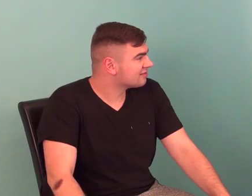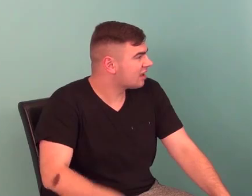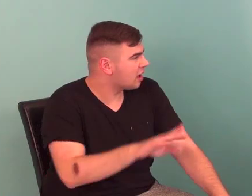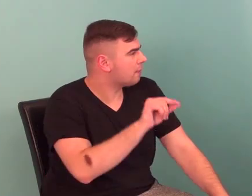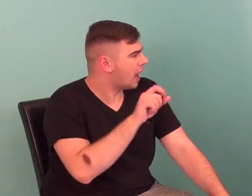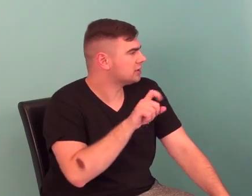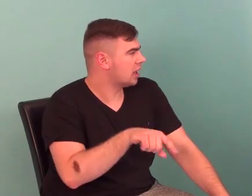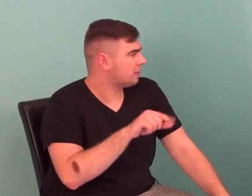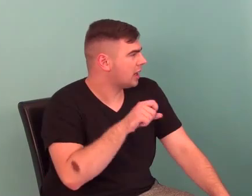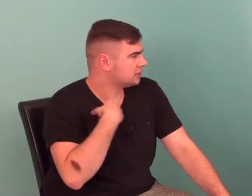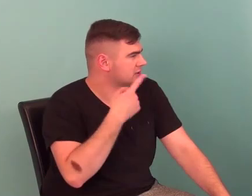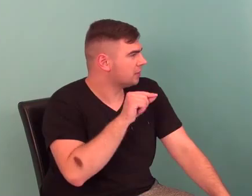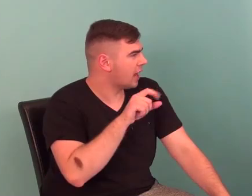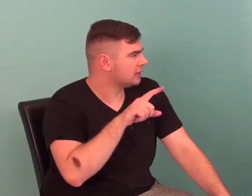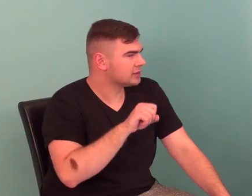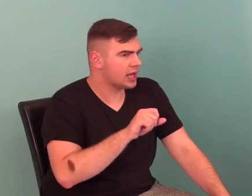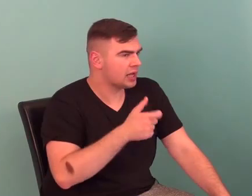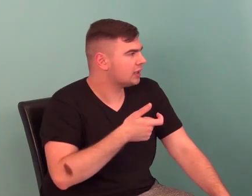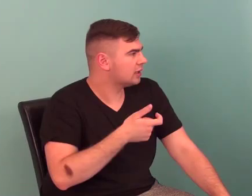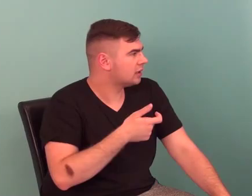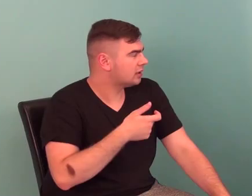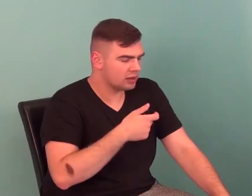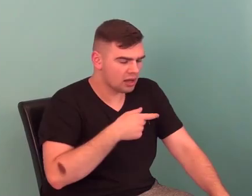Na plaży, myślę, że to na plaży tylko.